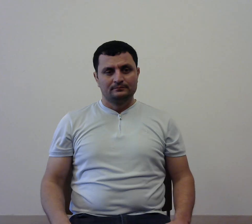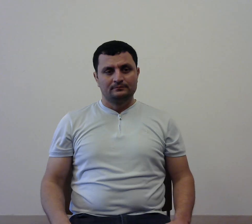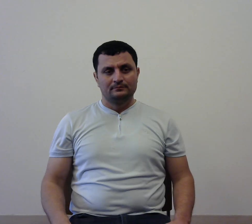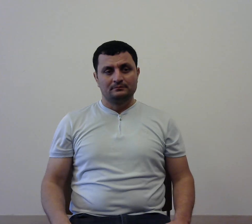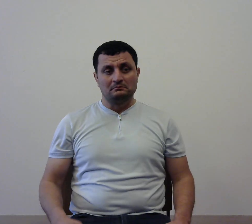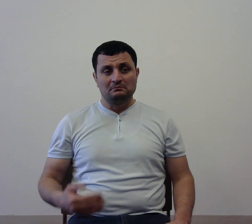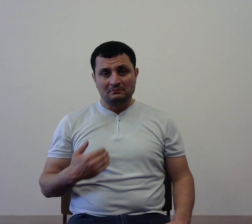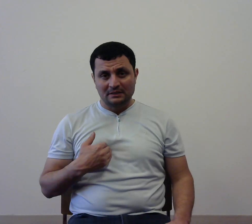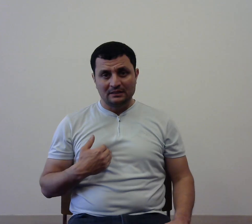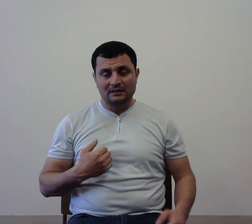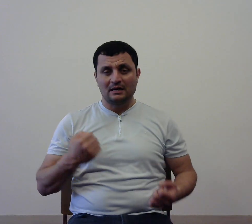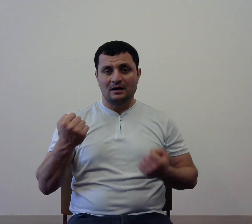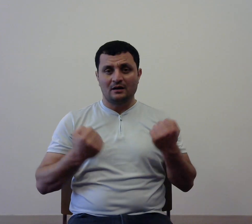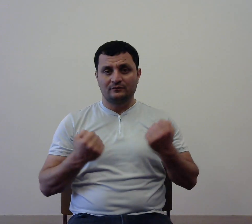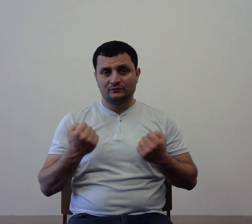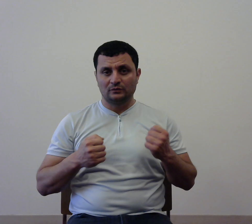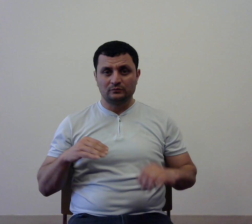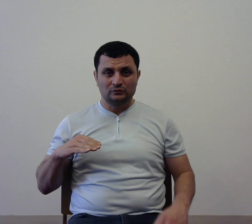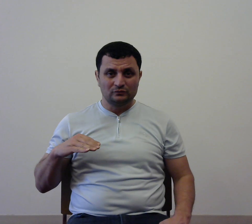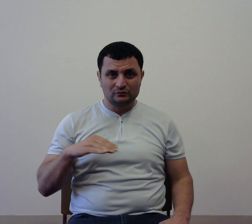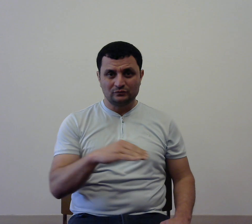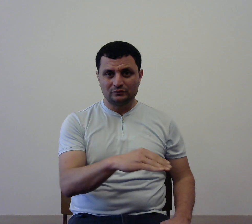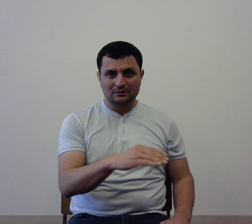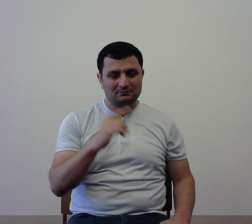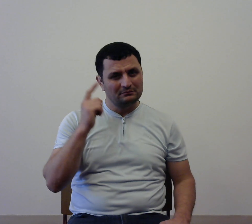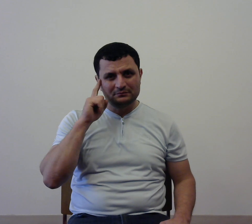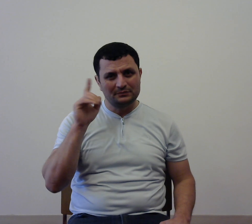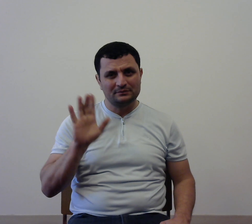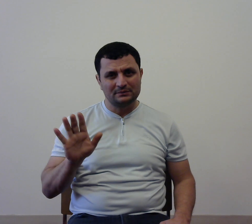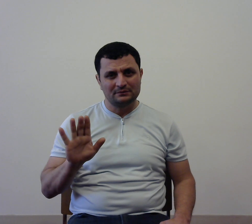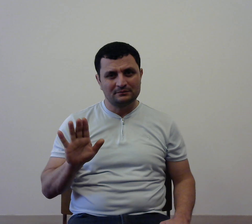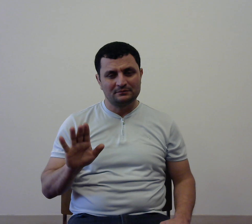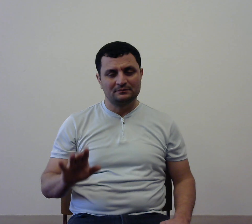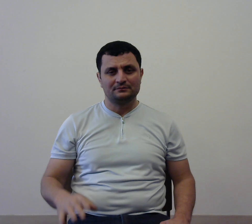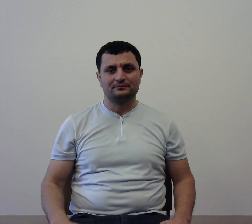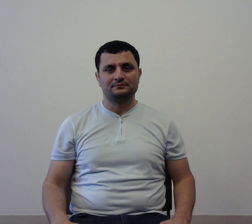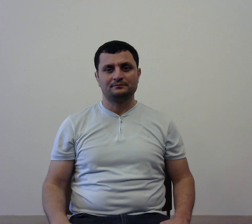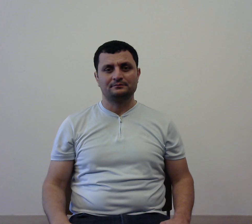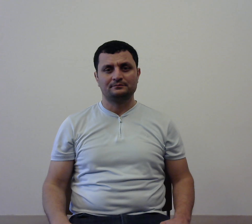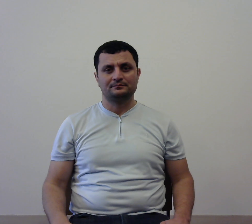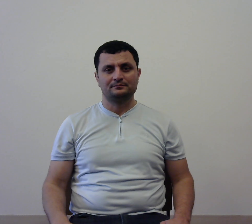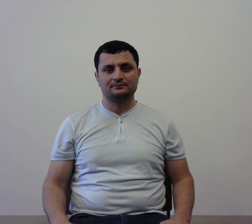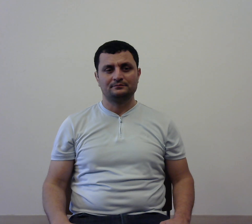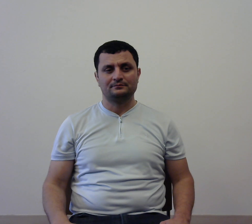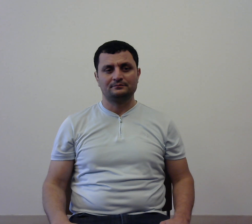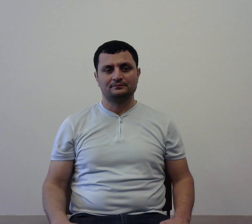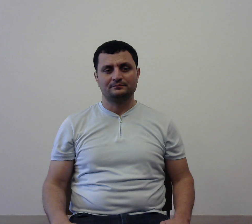Mən avtomobil sürə bilmirəm